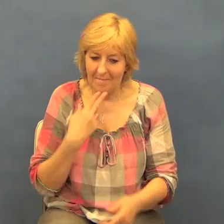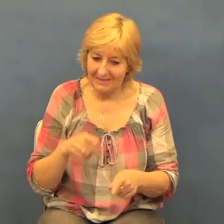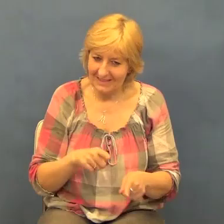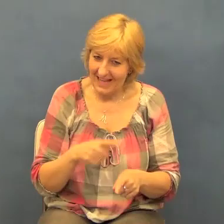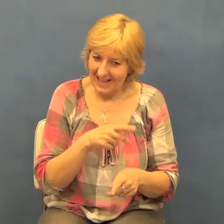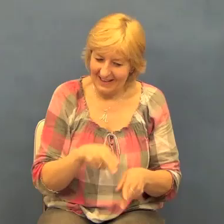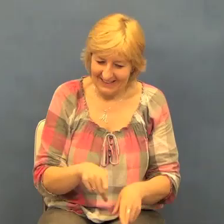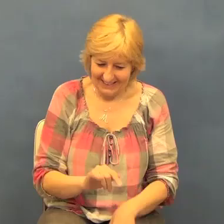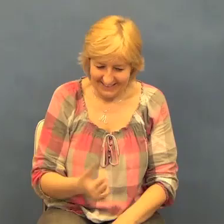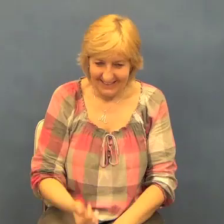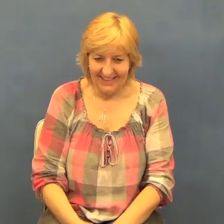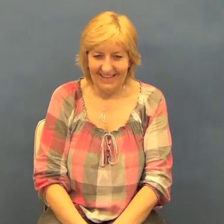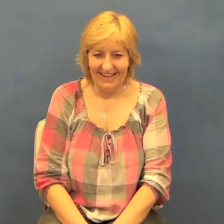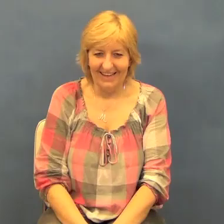Nie ma takiego znaku.